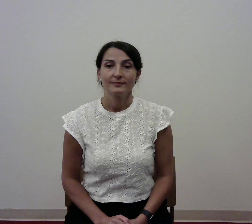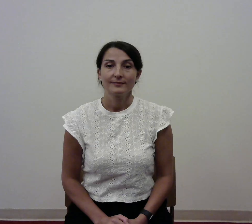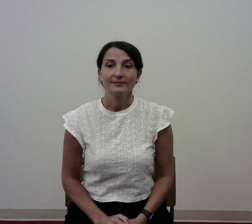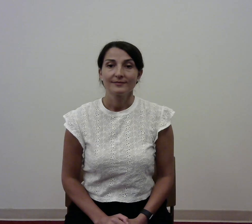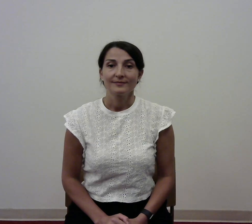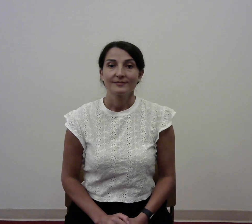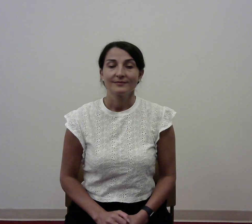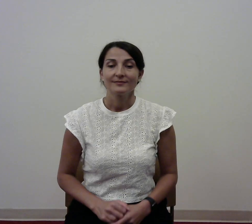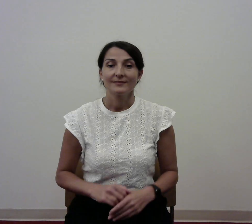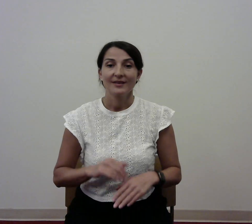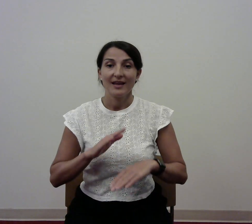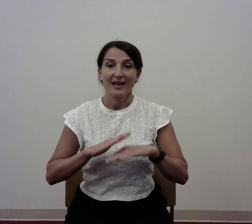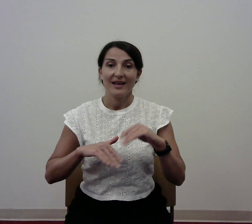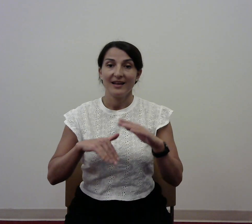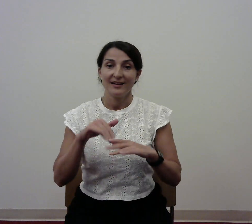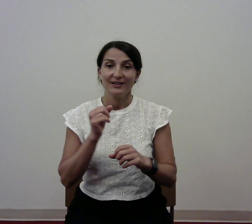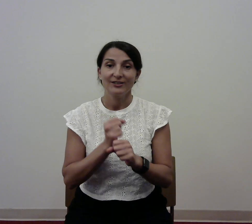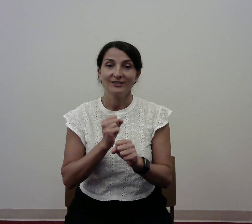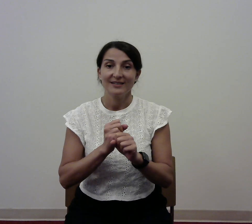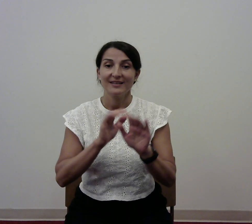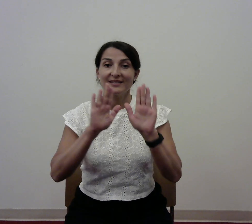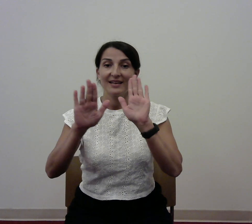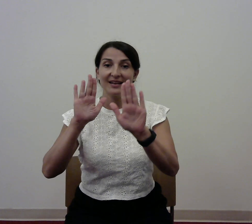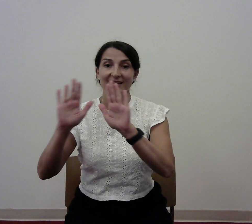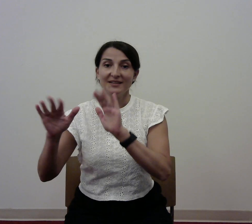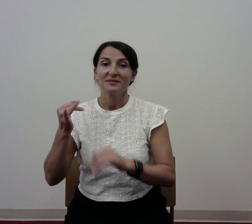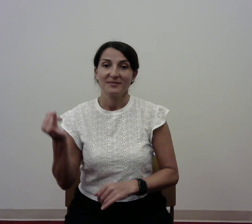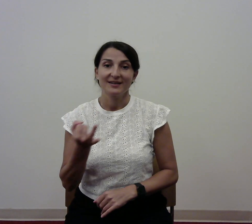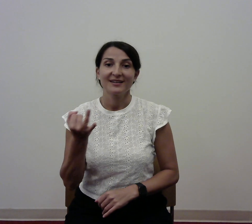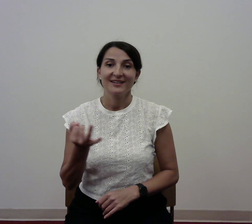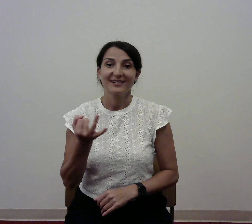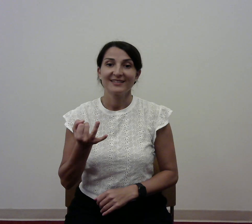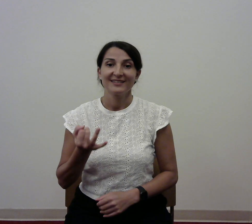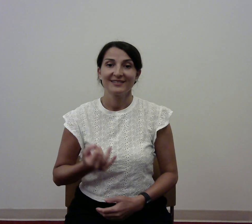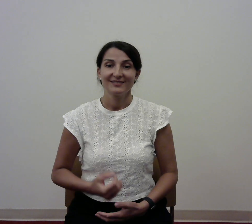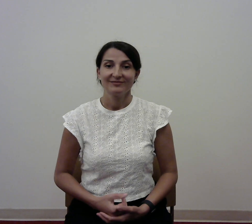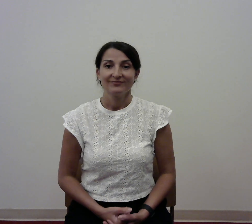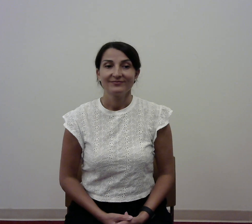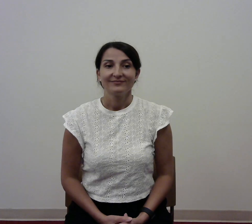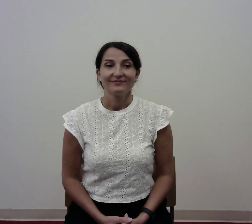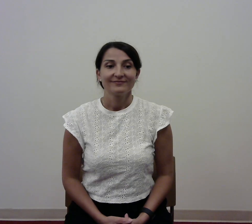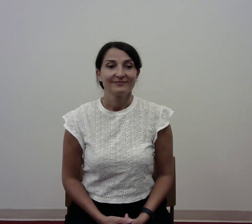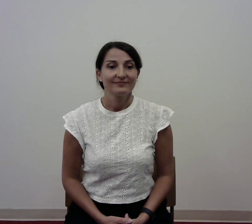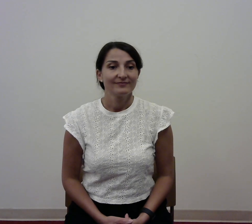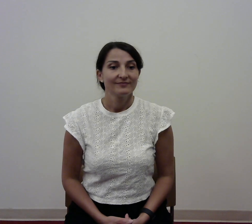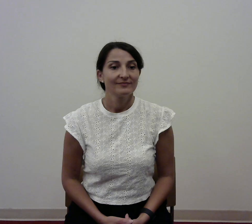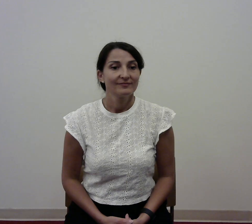Əl işləri sərgisi maraqlı idi